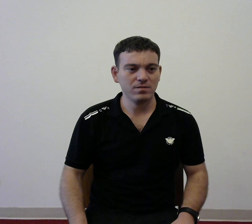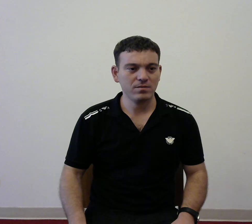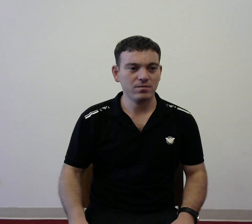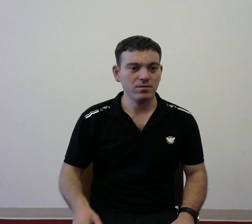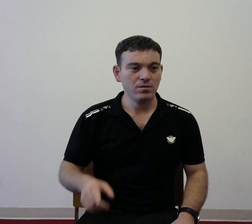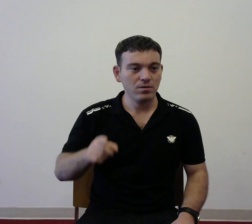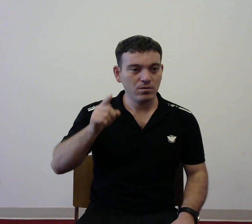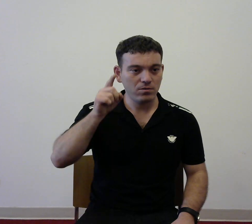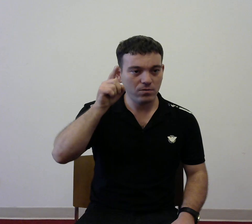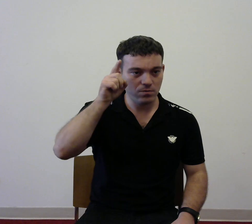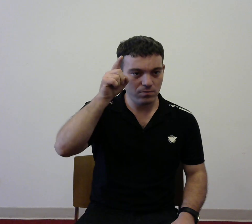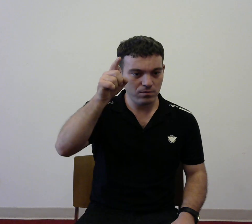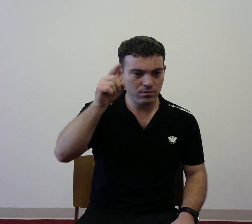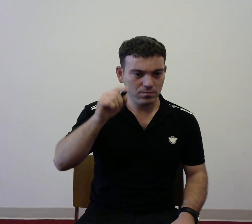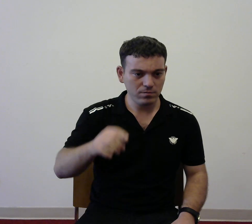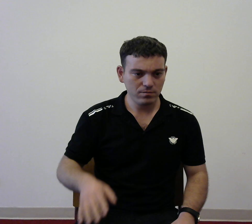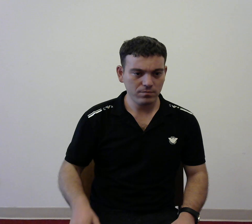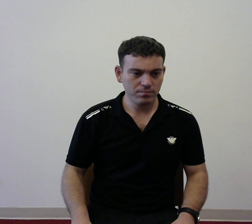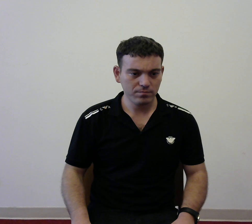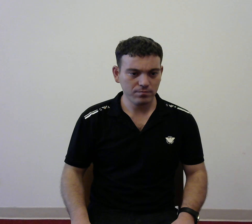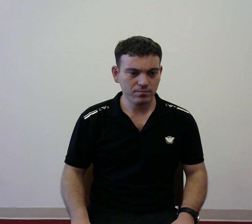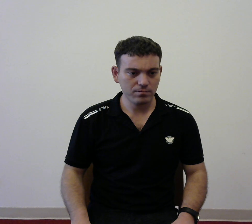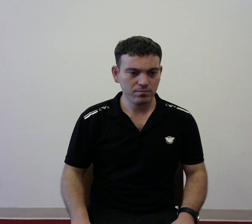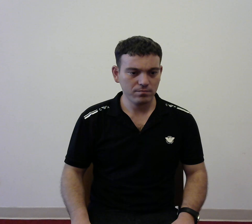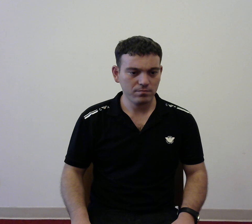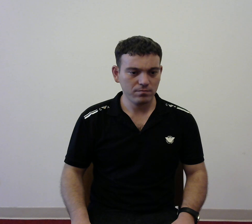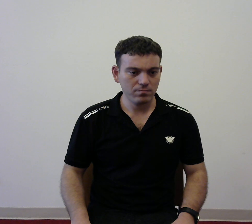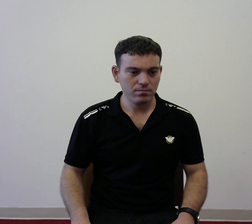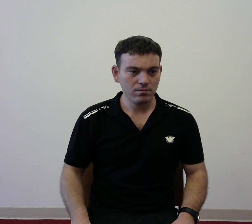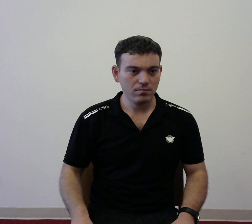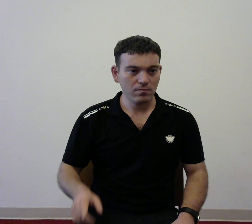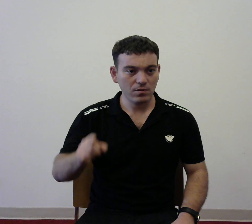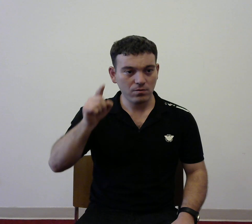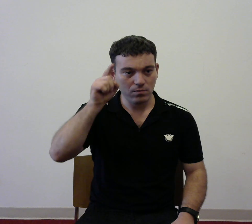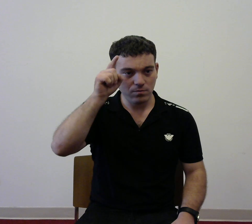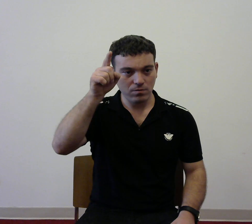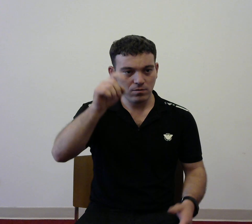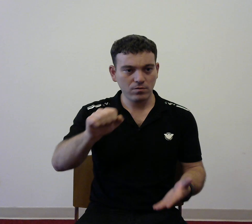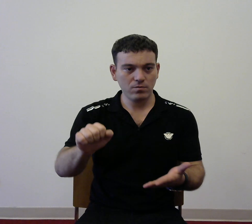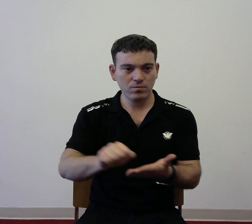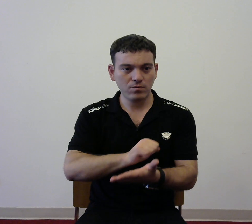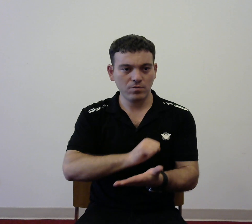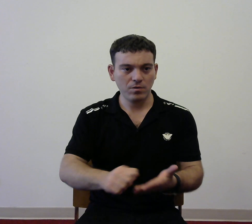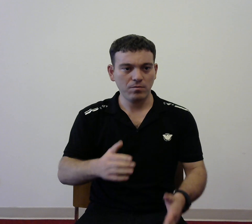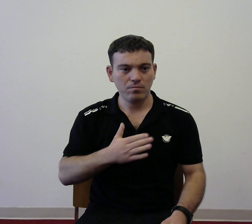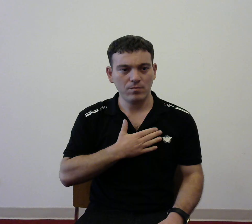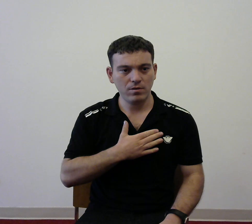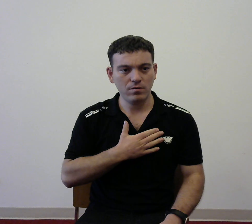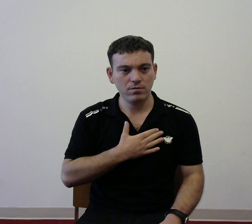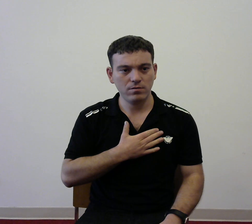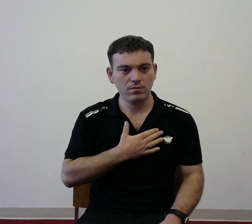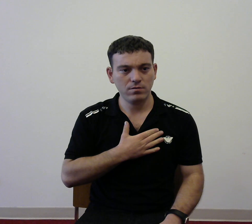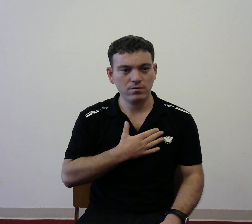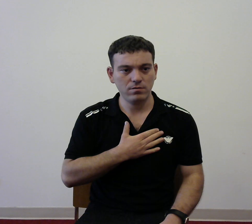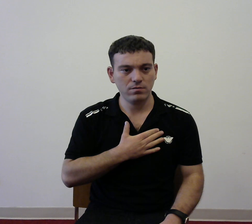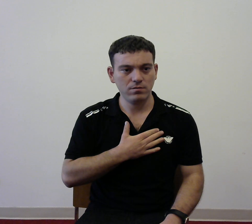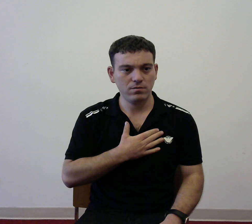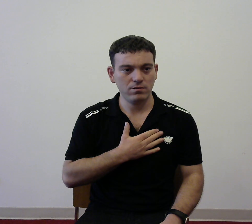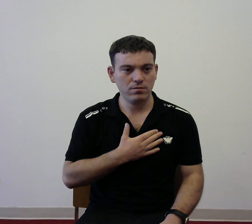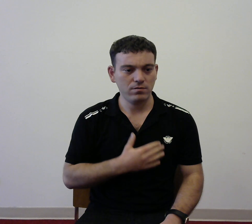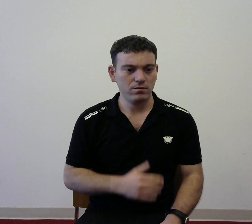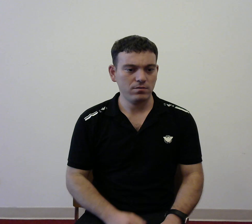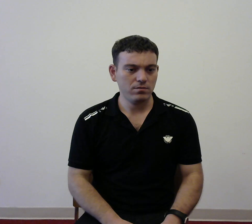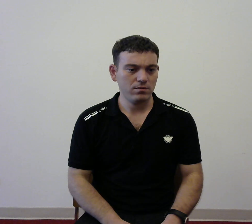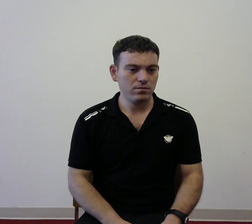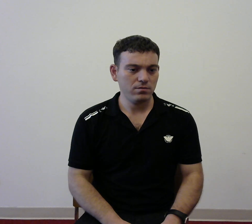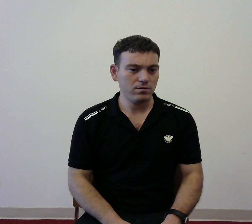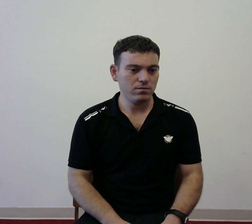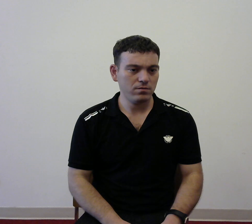Onun sənədləri məndədir